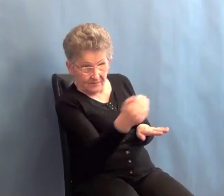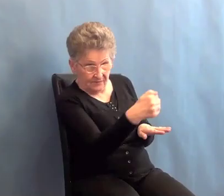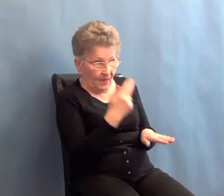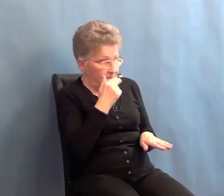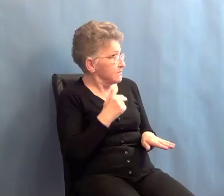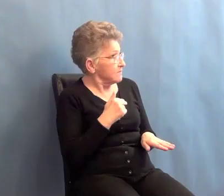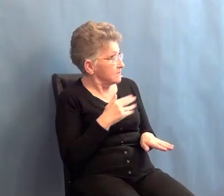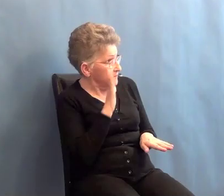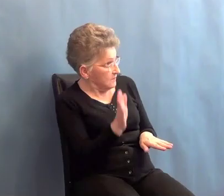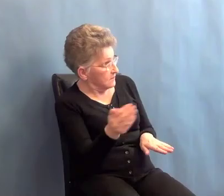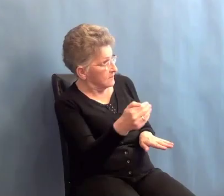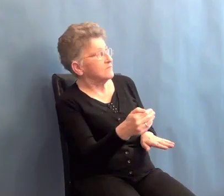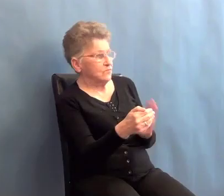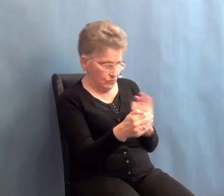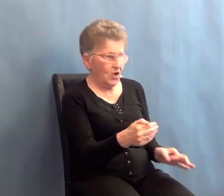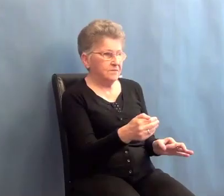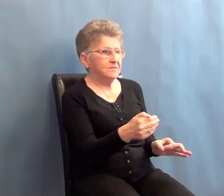Smarkacz pokazuje to samo, co pokazał Charlie Chaplin, czyli prosto i potem w lewo.